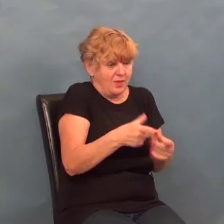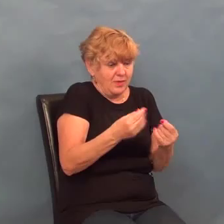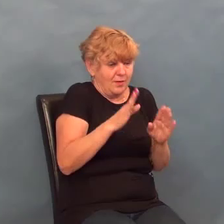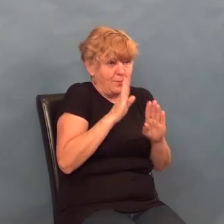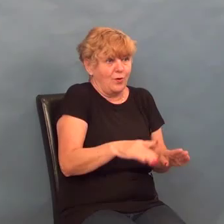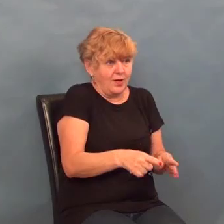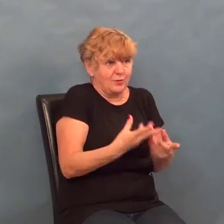Nie pokazuje.